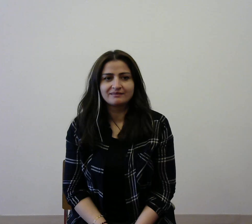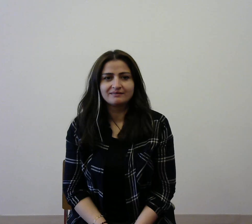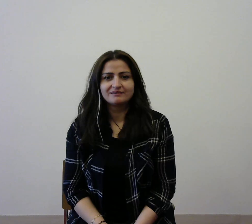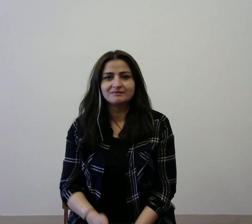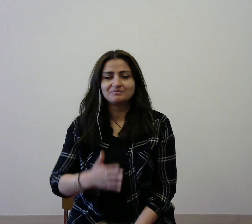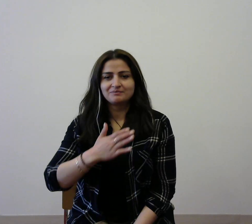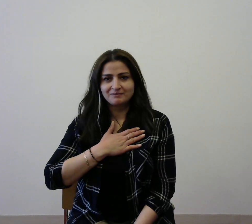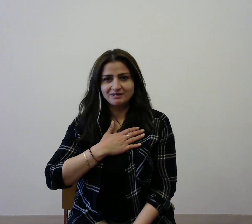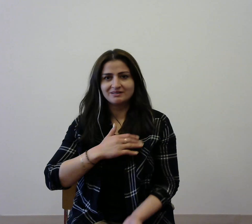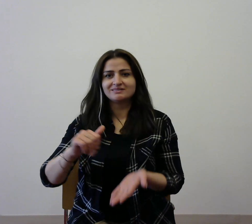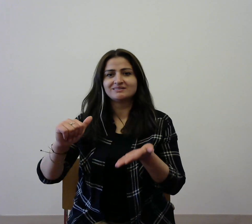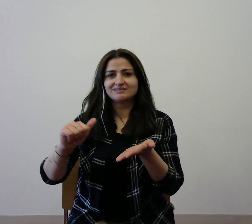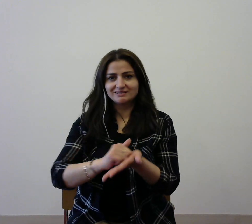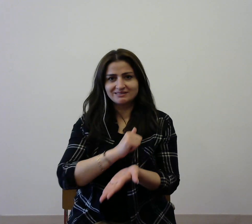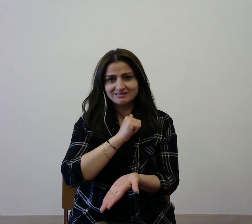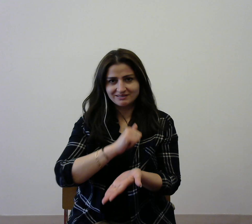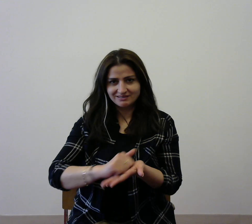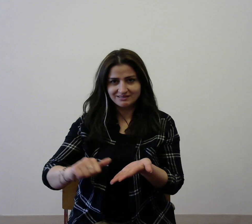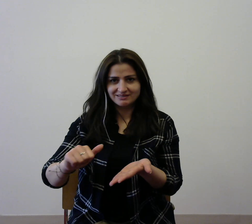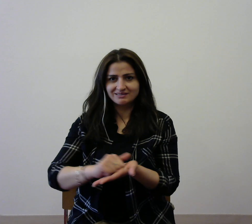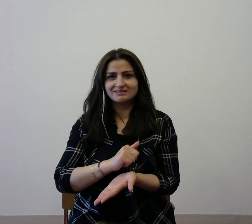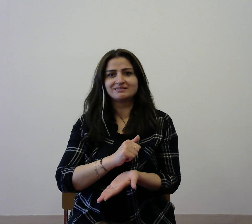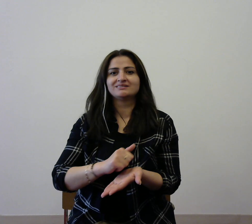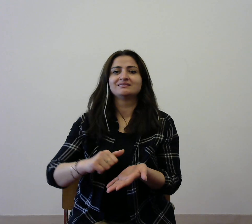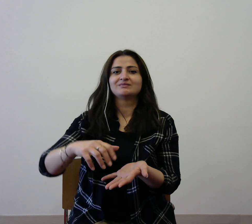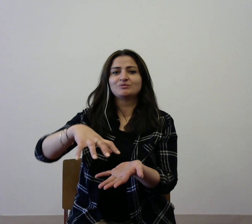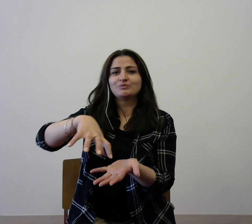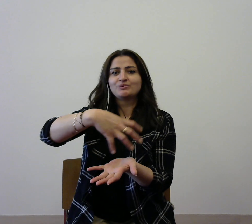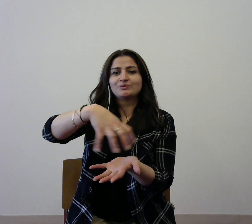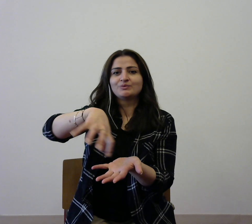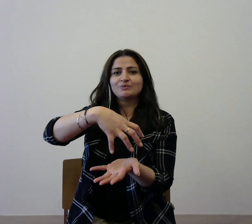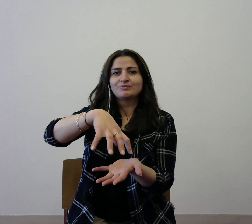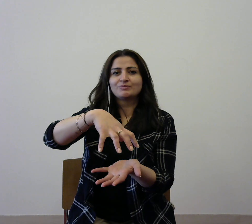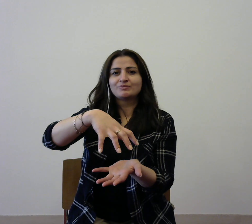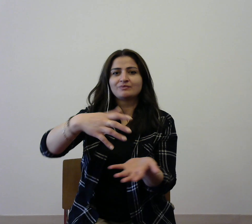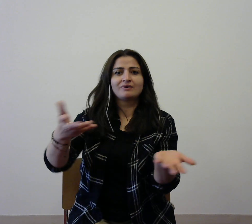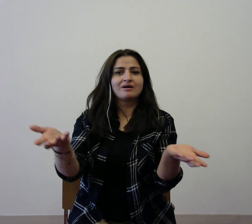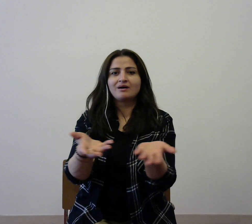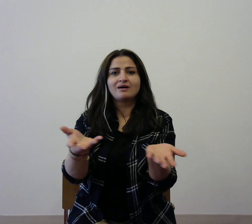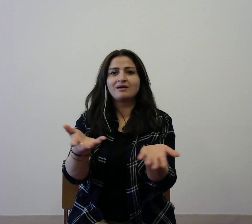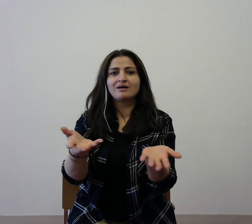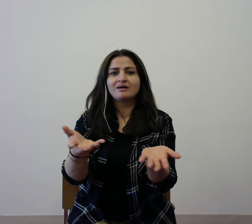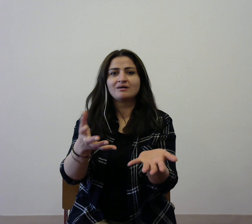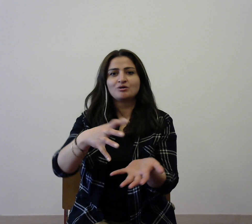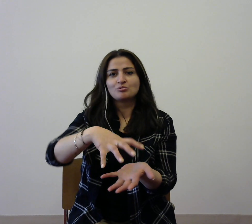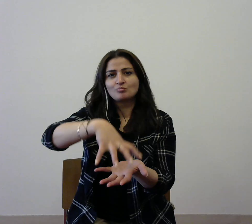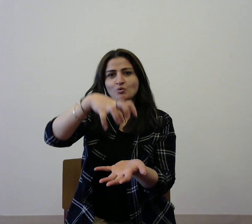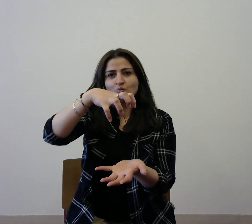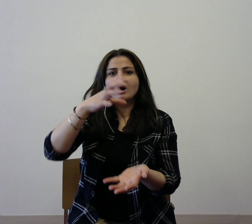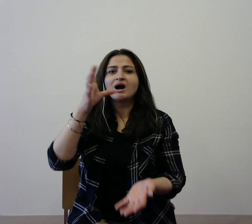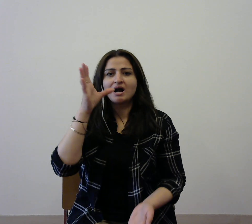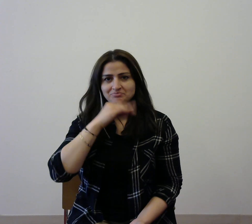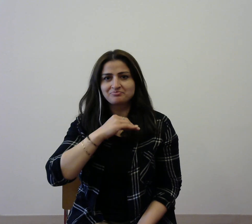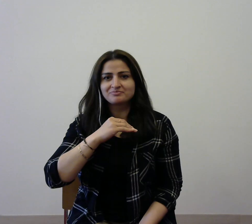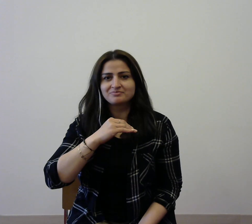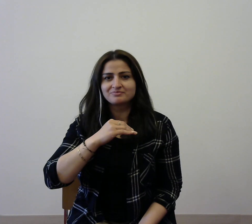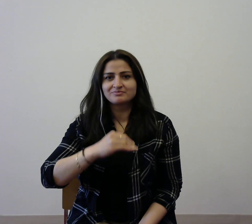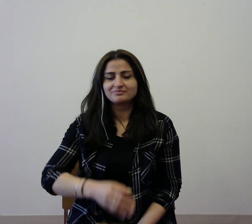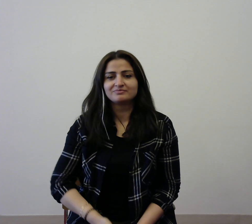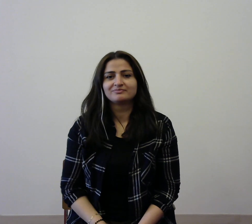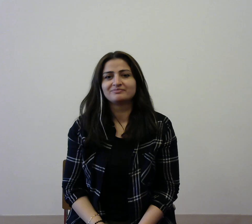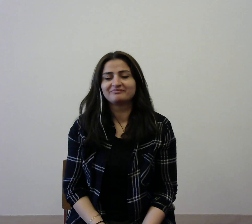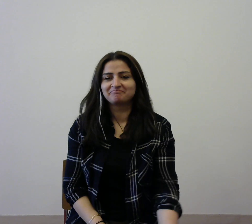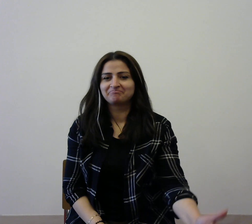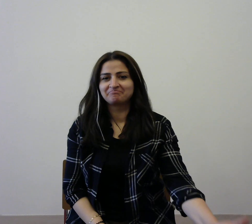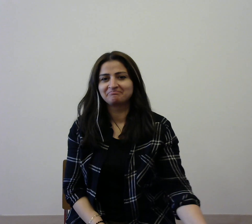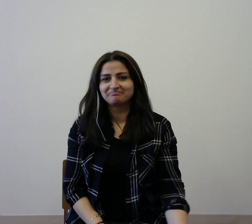Mən sənədlərin surətini harada çıxara bilərəm?